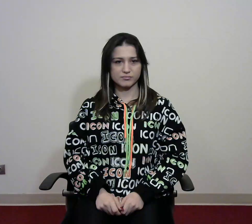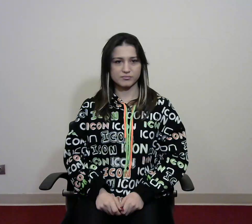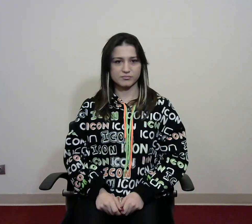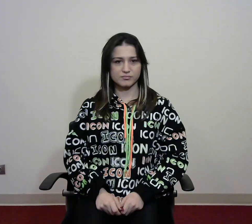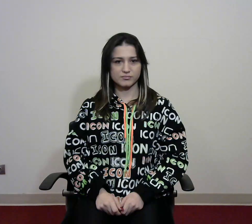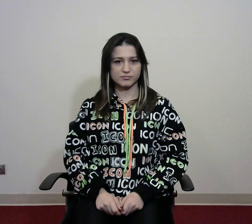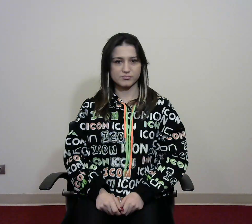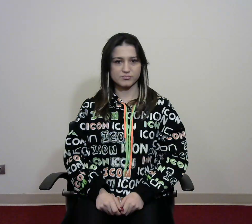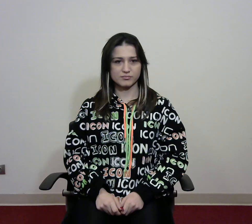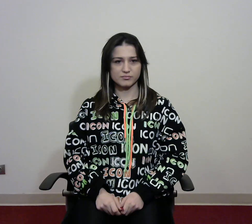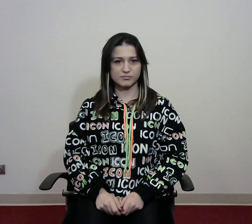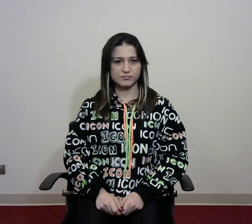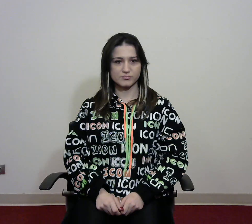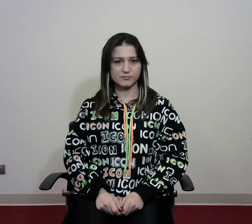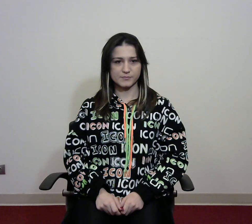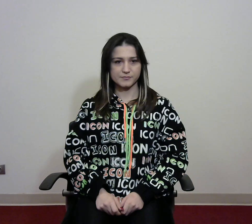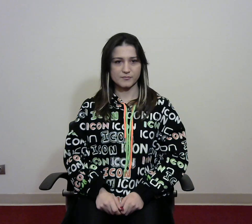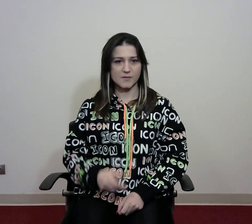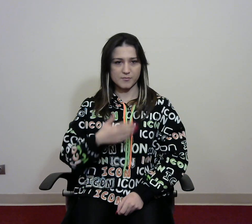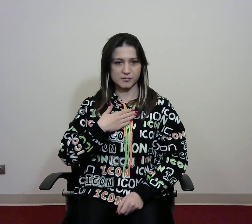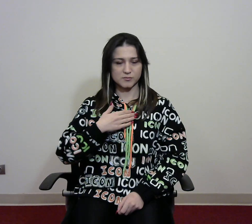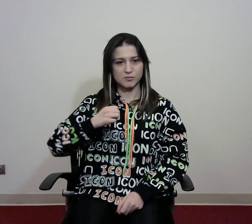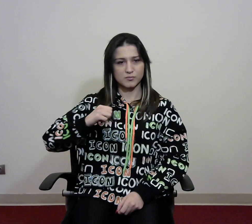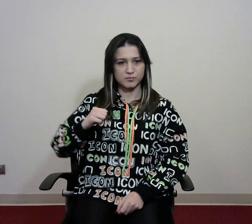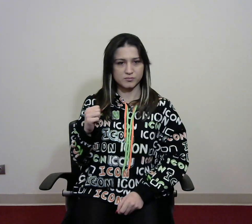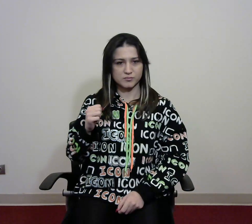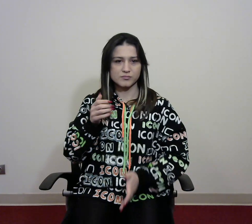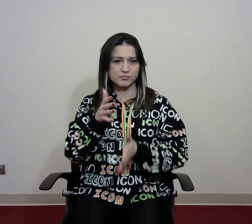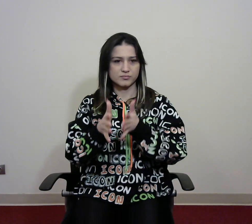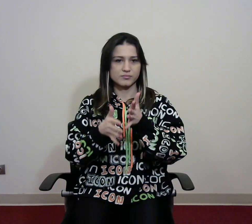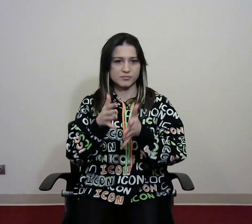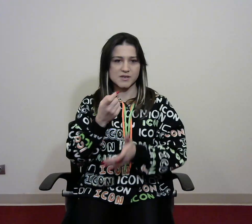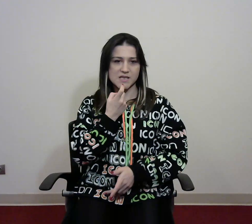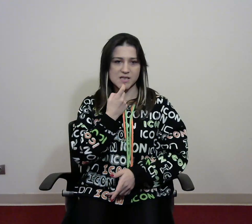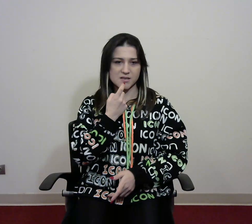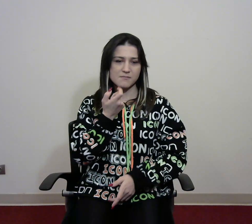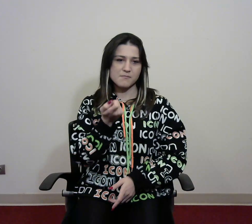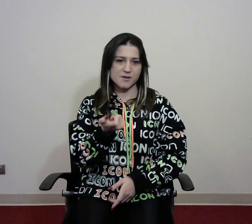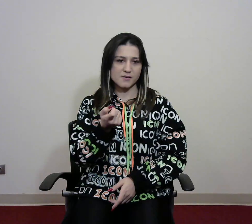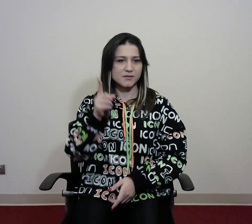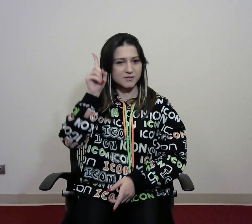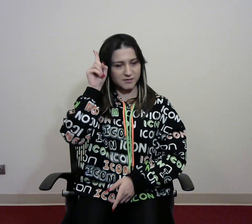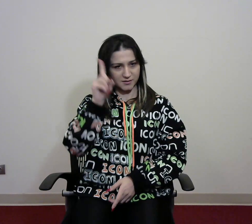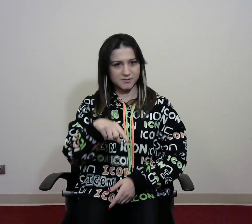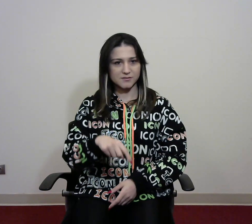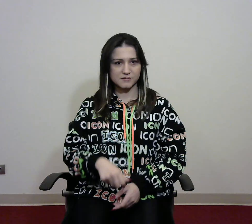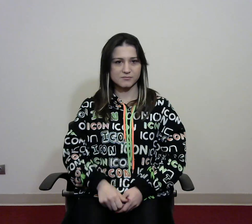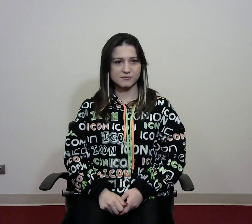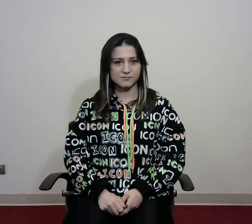Mənim dostum jest dilini azca bilir